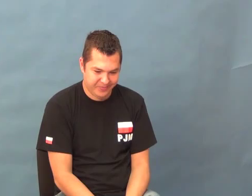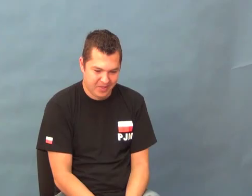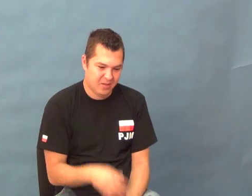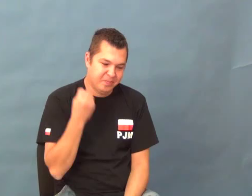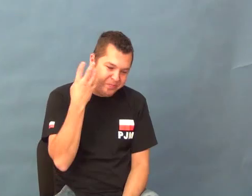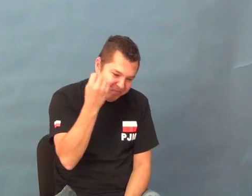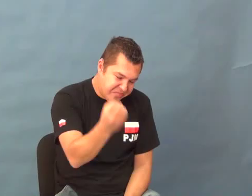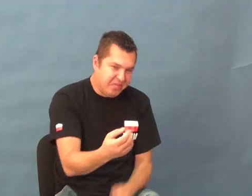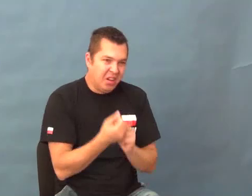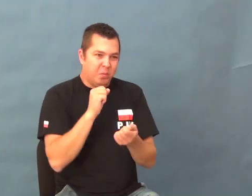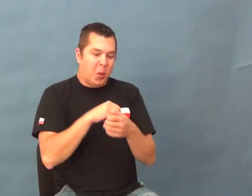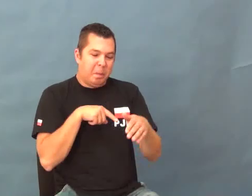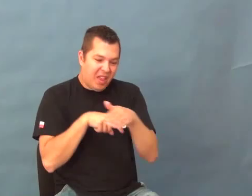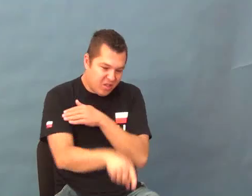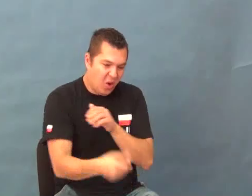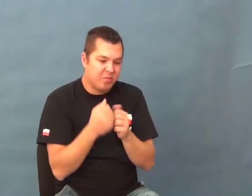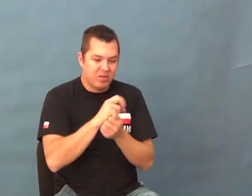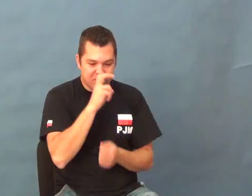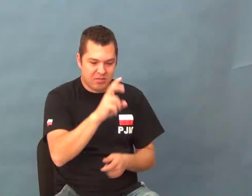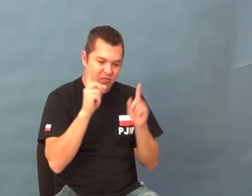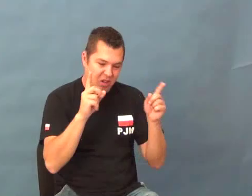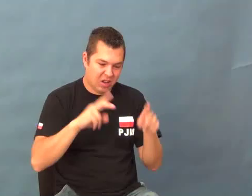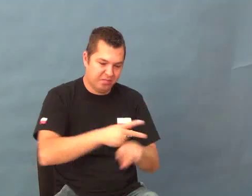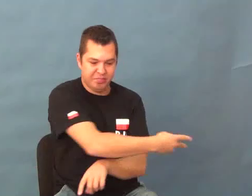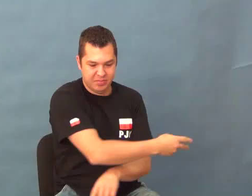W pociągu, w tramwaju lub w metrze trzeba uważać, można spaść.